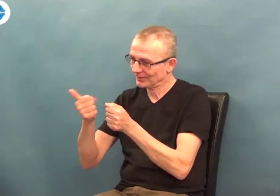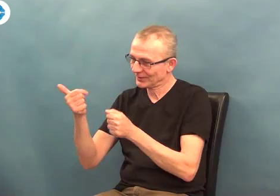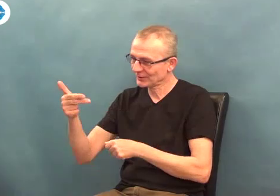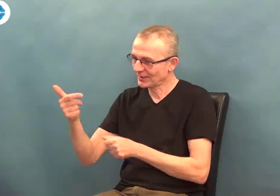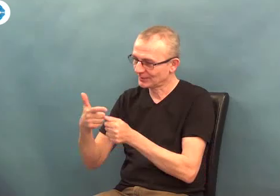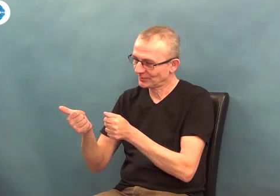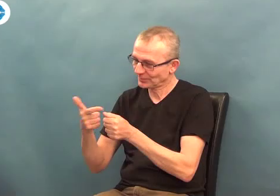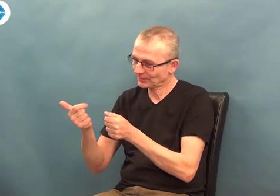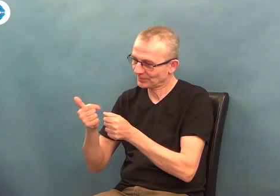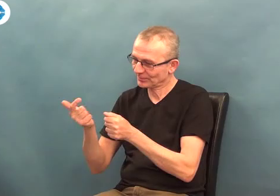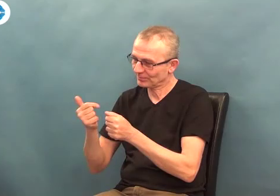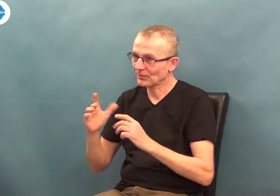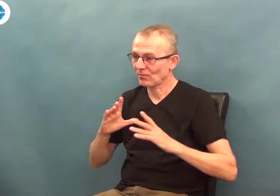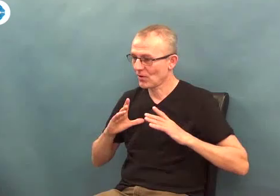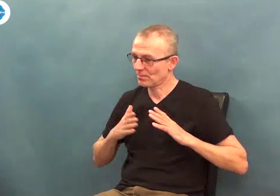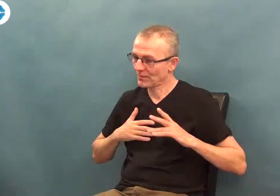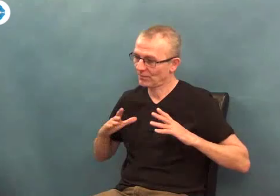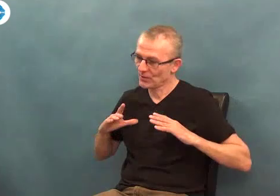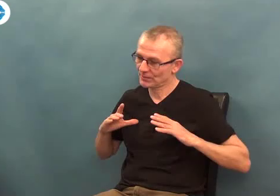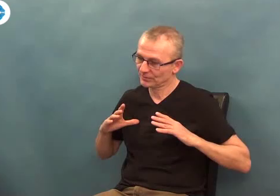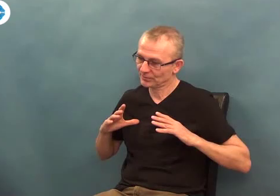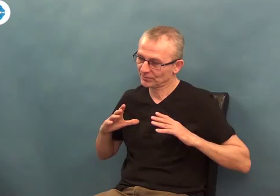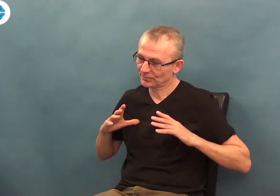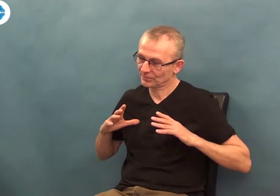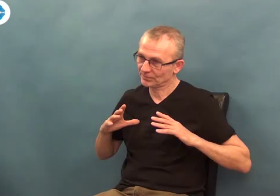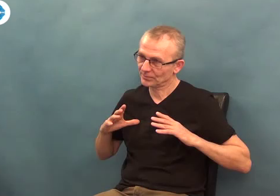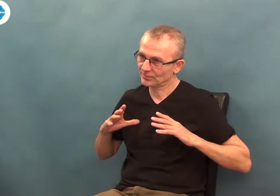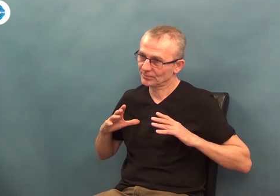Dwudziestego pierwszego mam wolne.